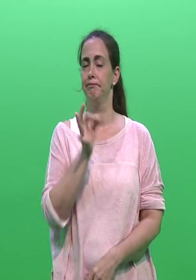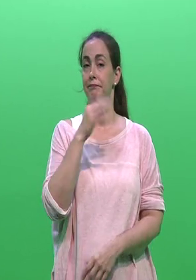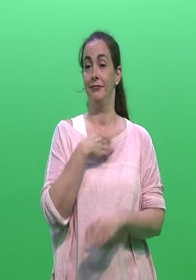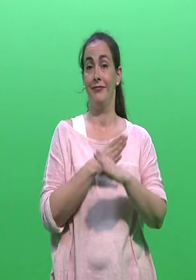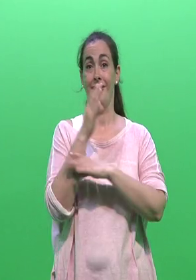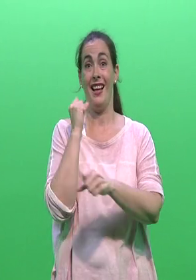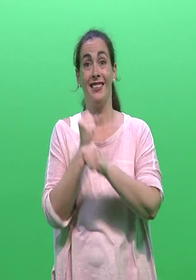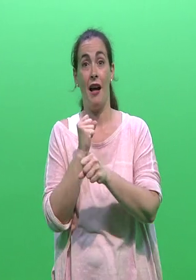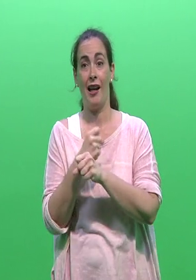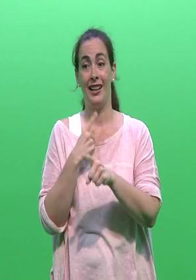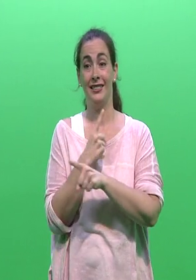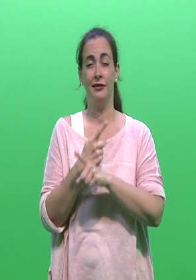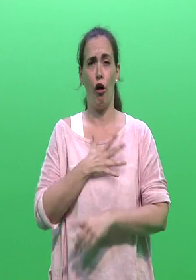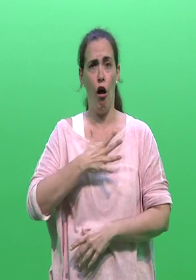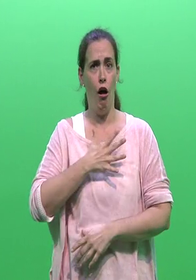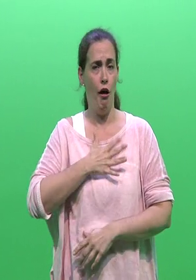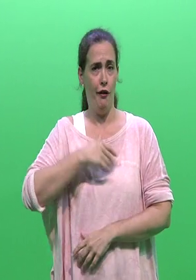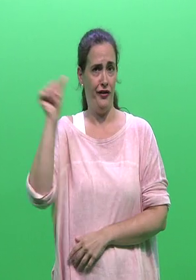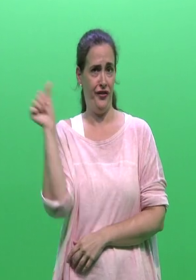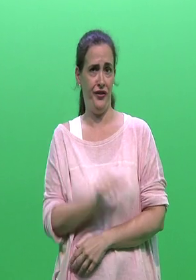Sí, quan vaig a treballar em poso nerviosa i no paro de tossir.